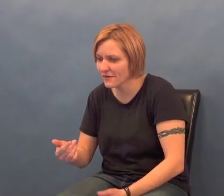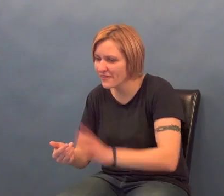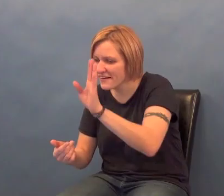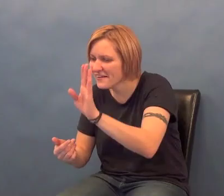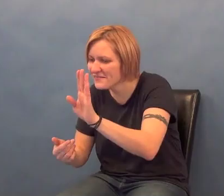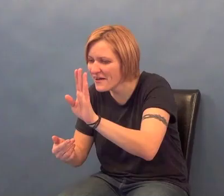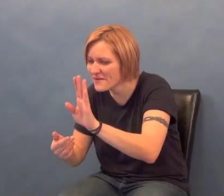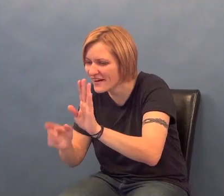Moment.